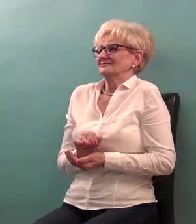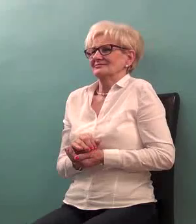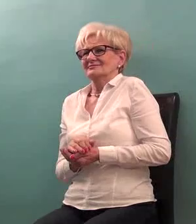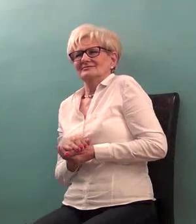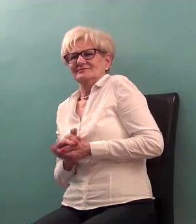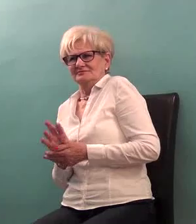Policjant patrzy na niego.